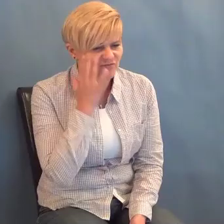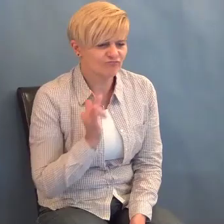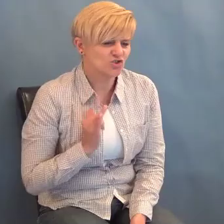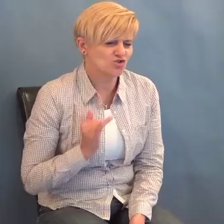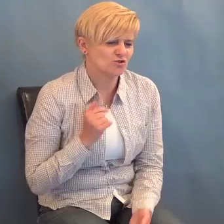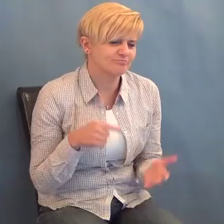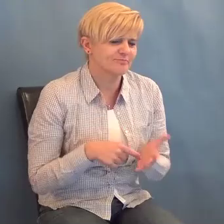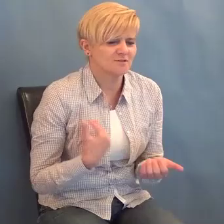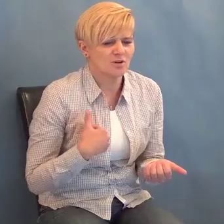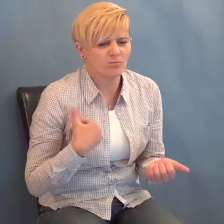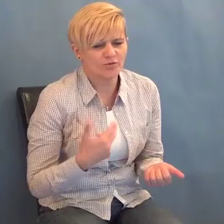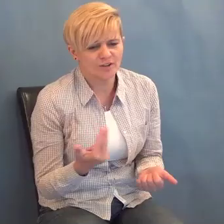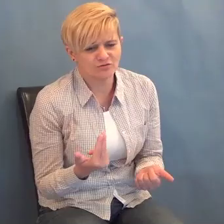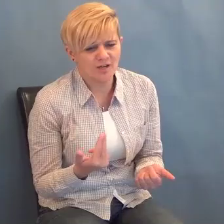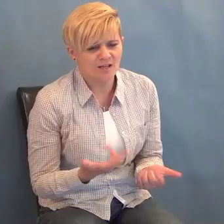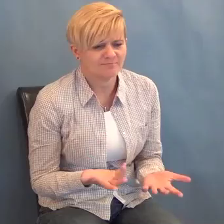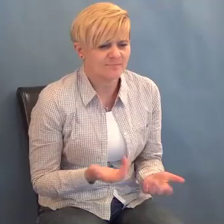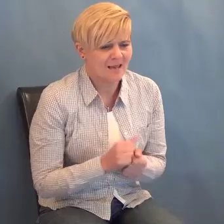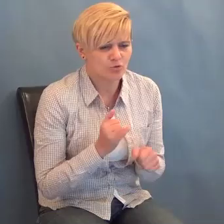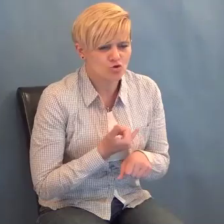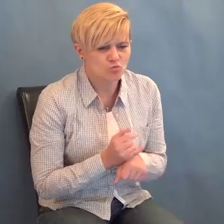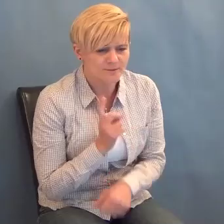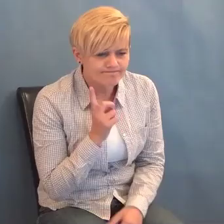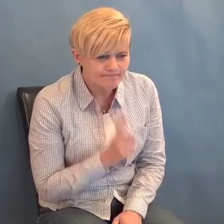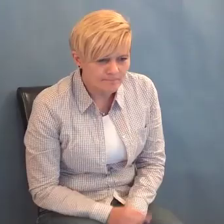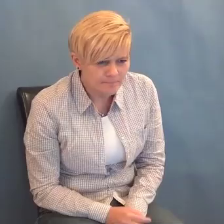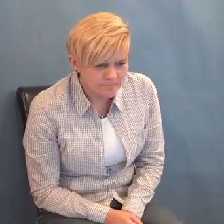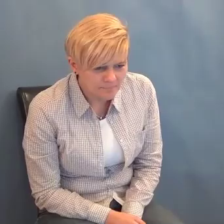Wiesz, wygodnie jest w sobotę i niedzielę, hmm, albo w piątek?